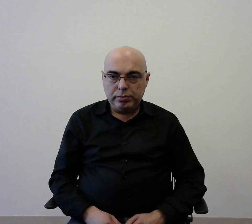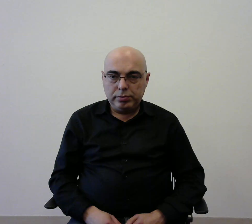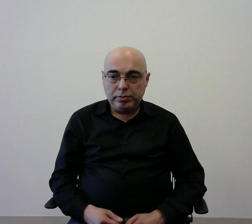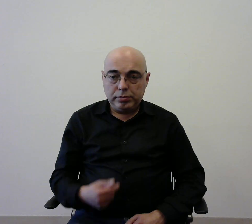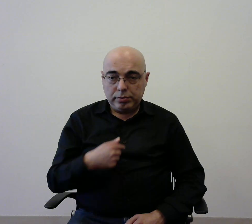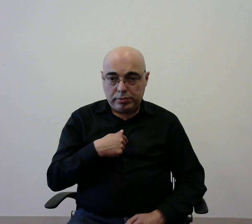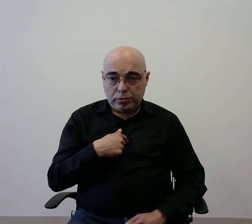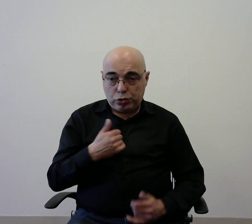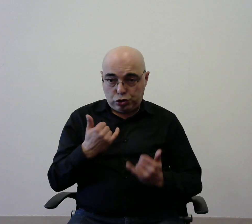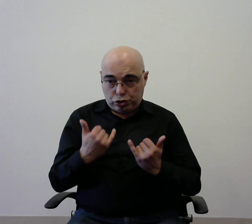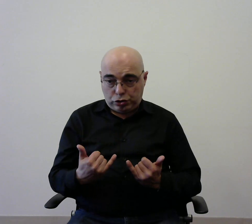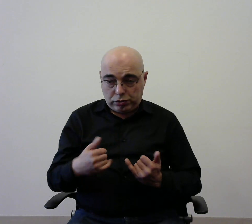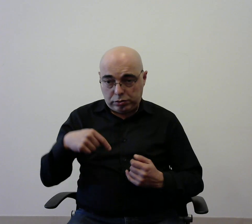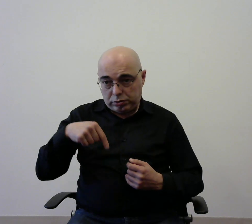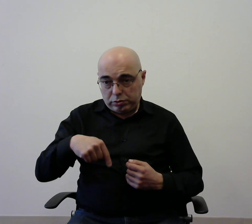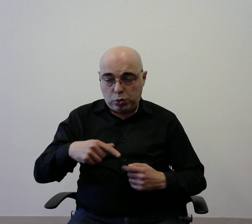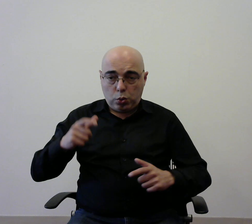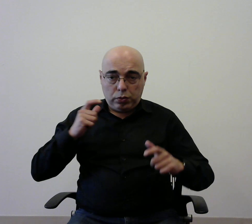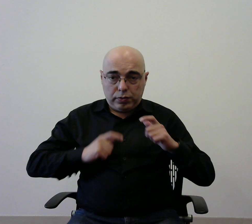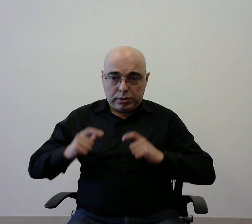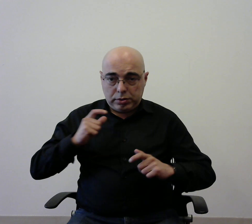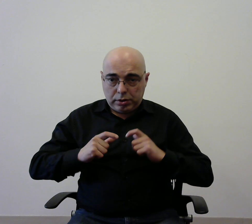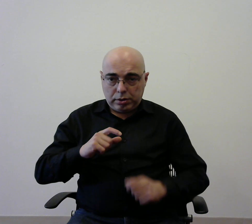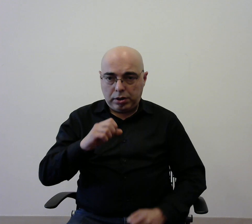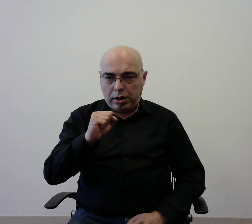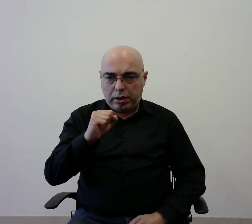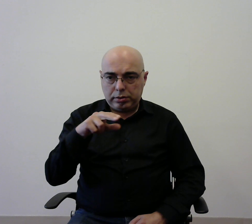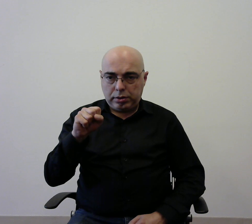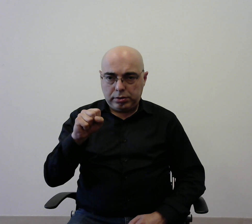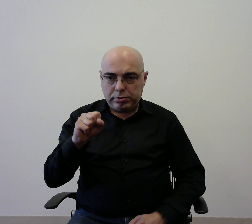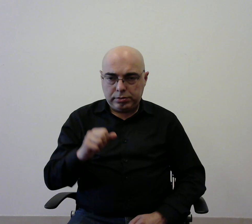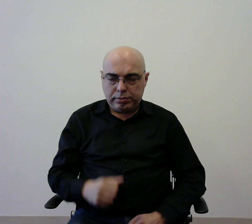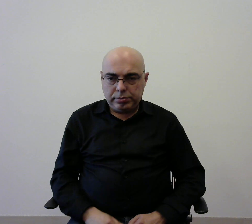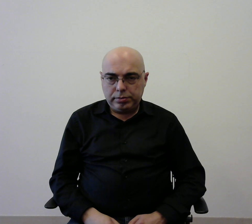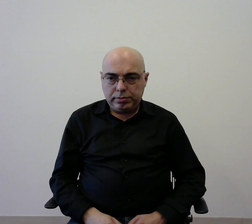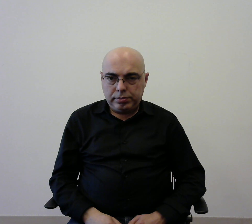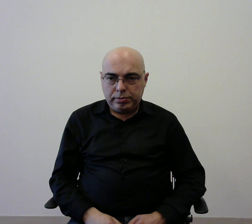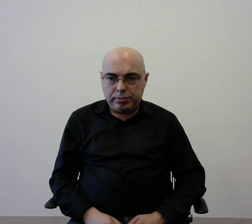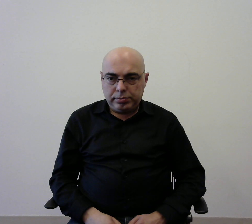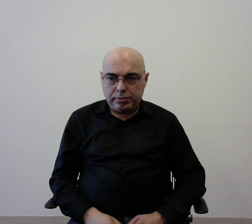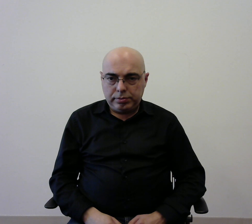Mən indi ADA universitetindəyəm